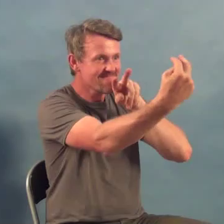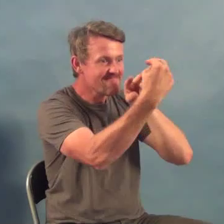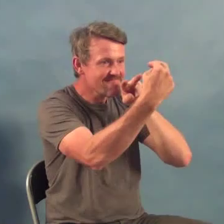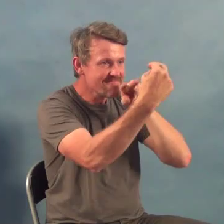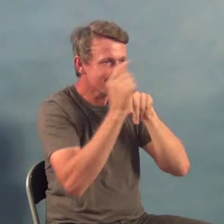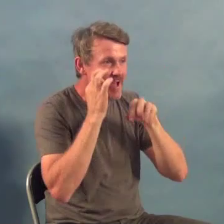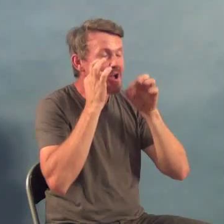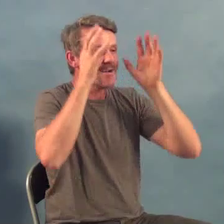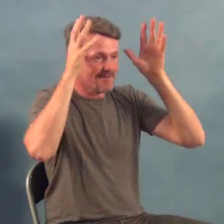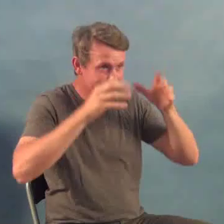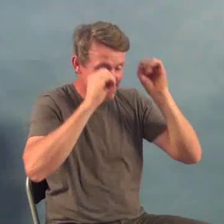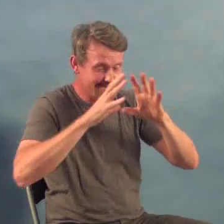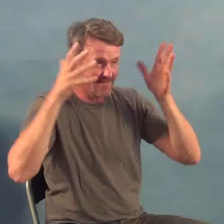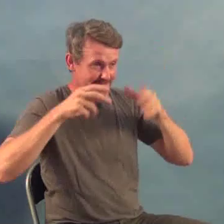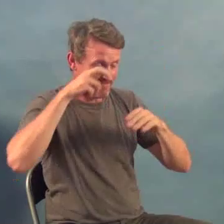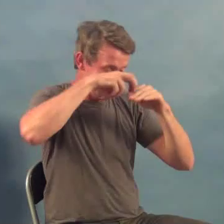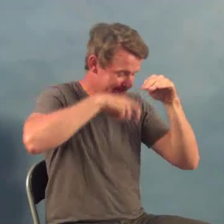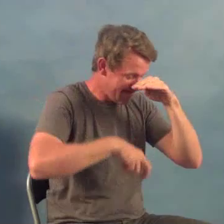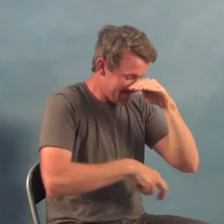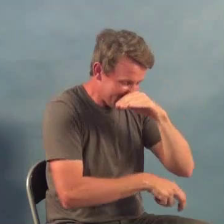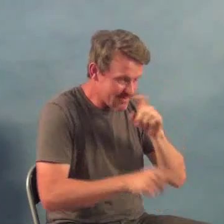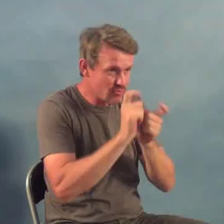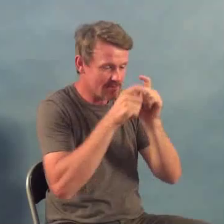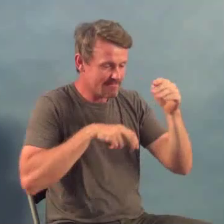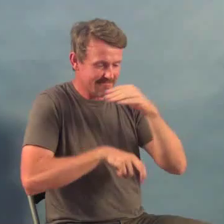Kot zbiega na dół i leci do sąsiedniego budynku.